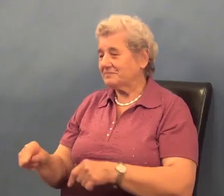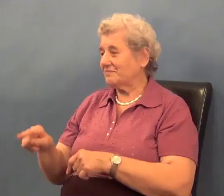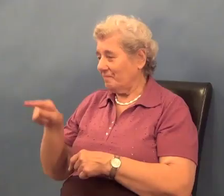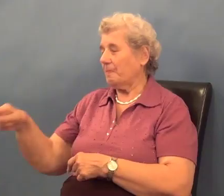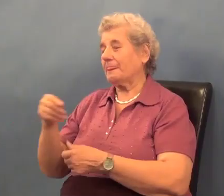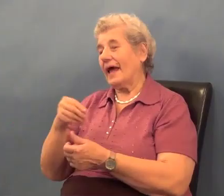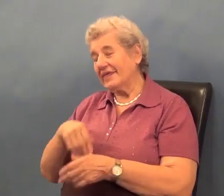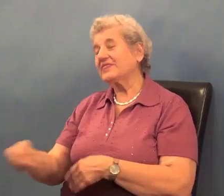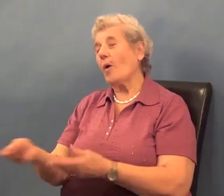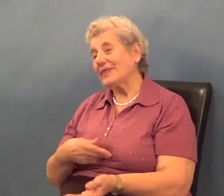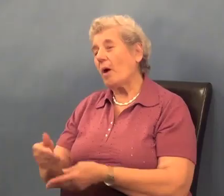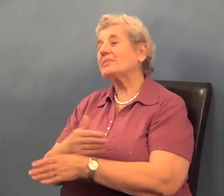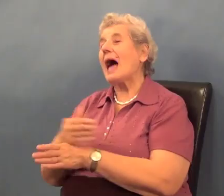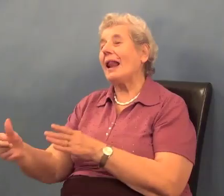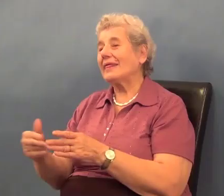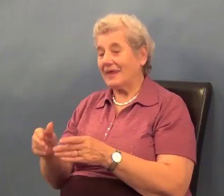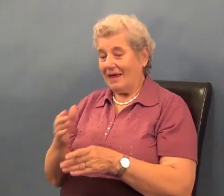Oni dalej idą, idą.